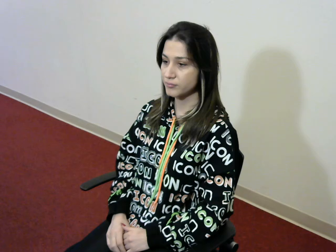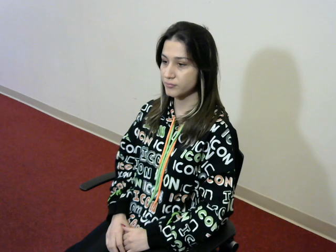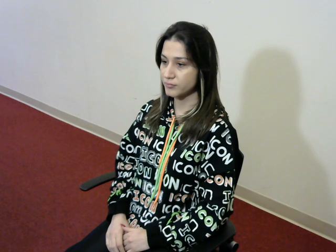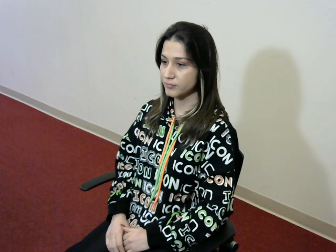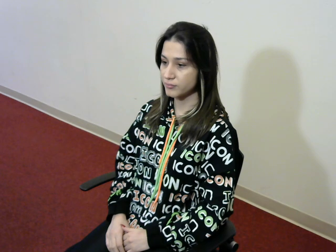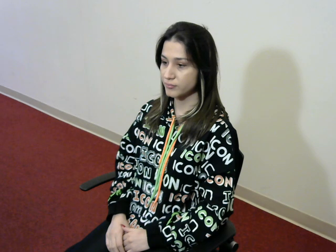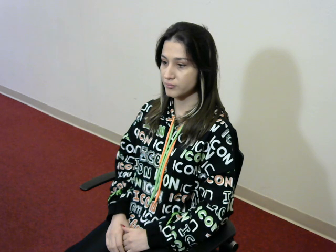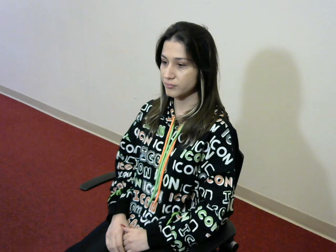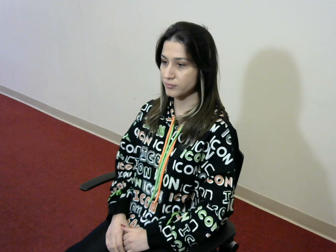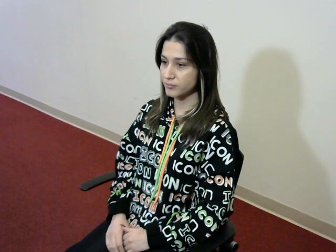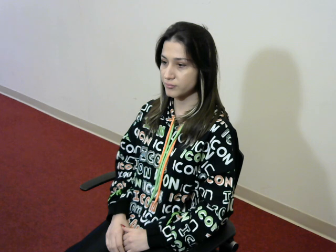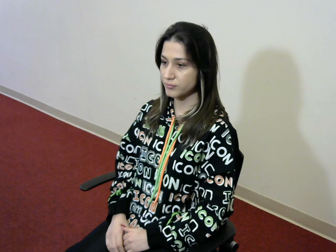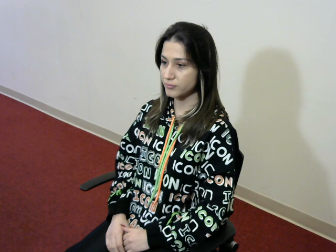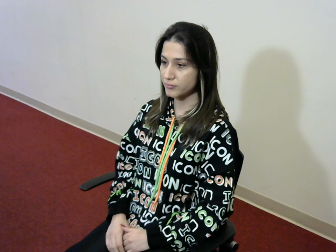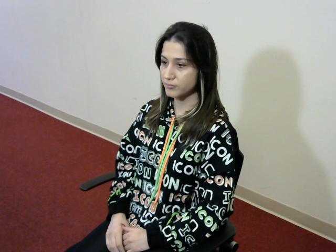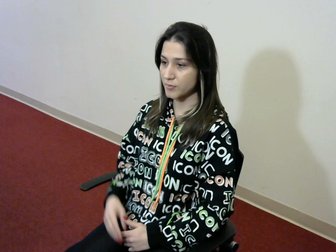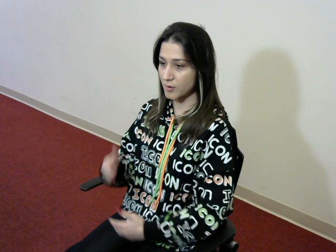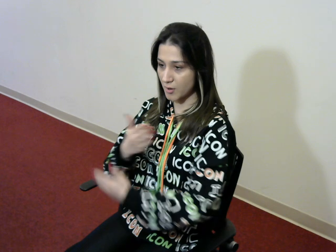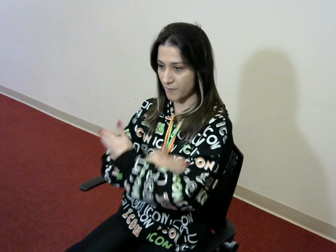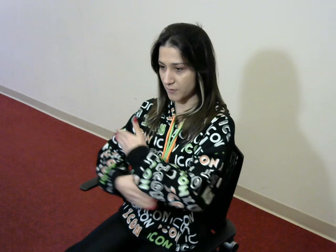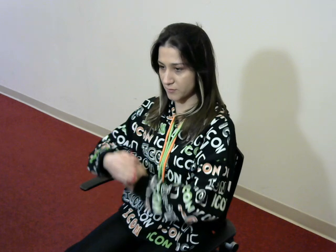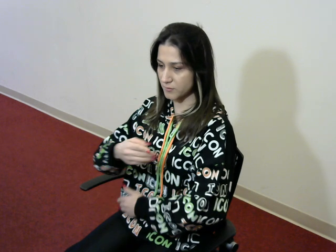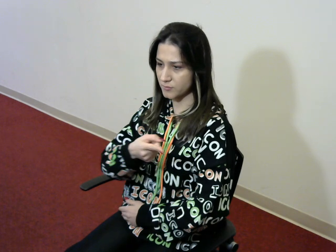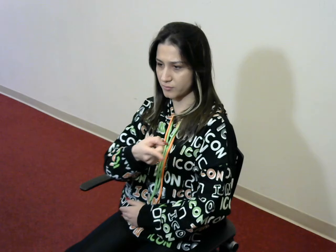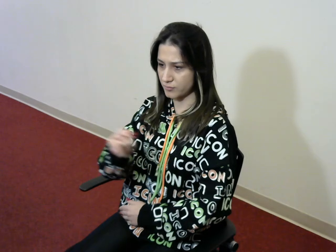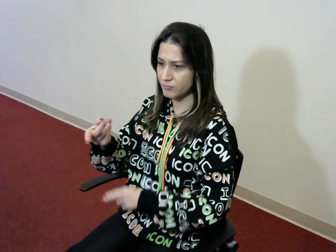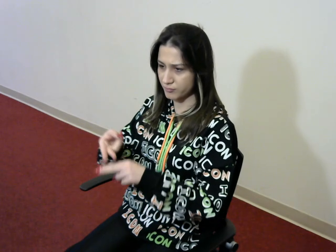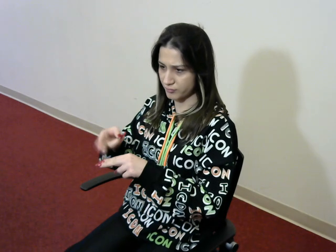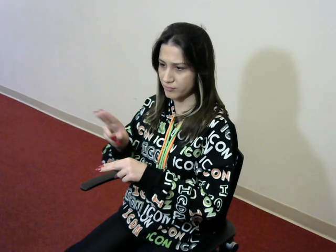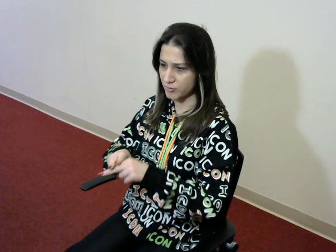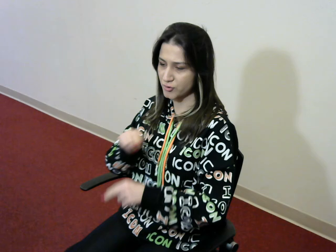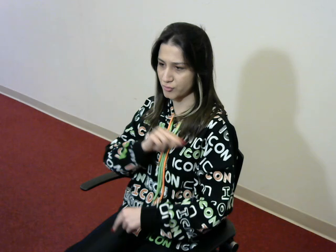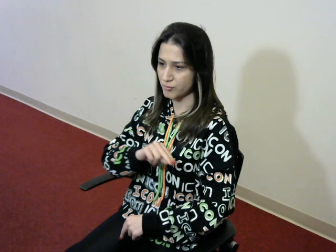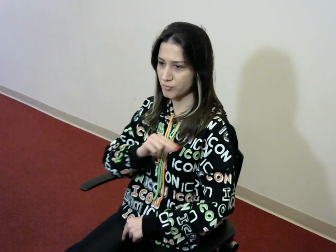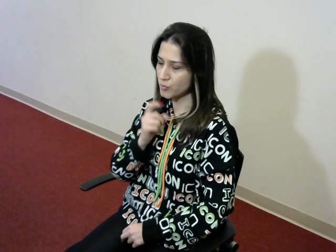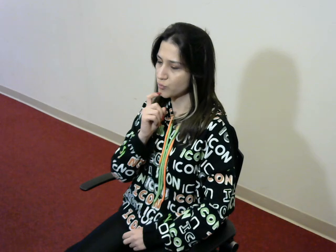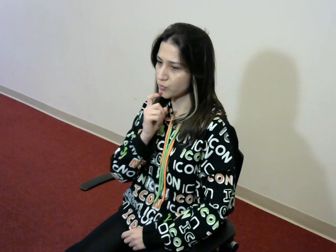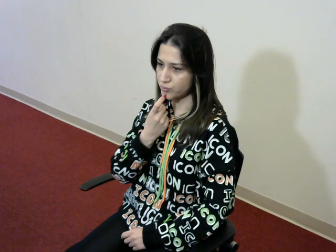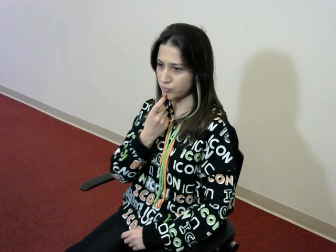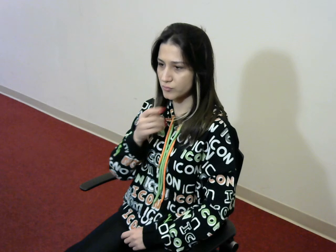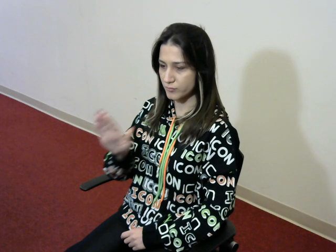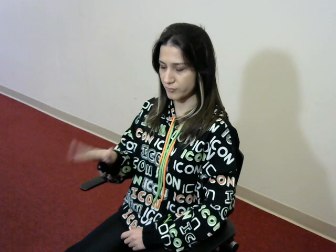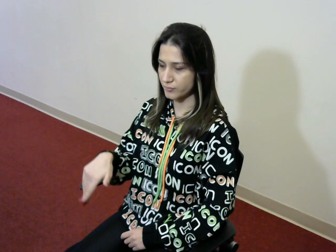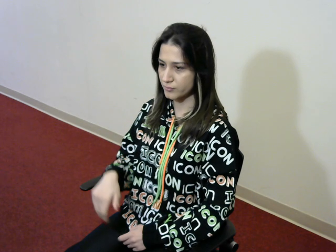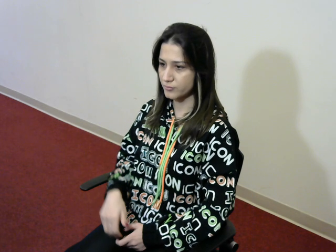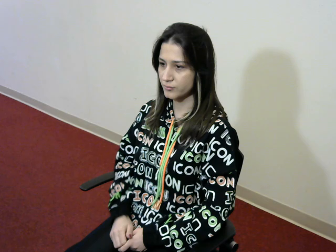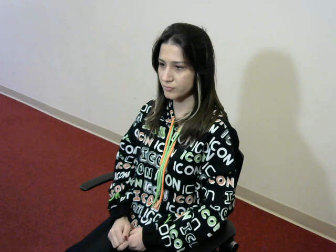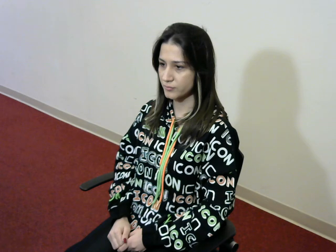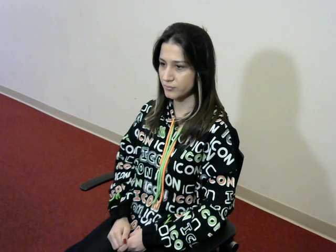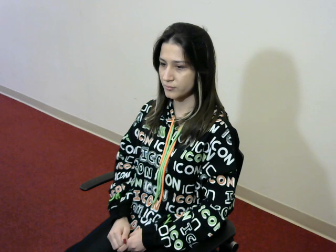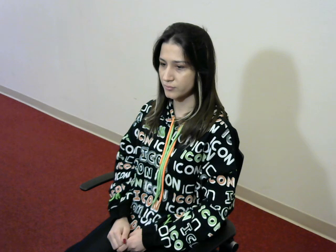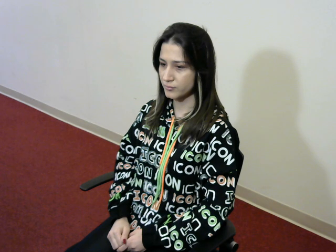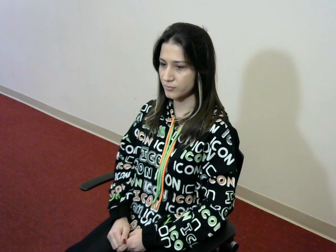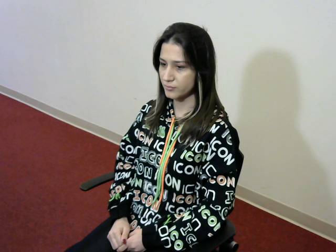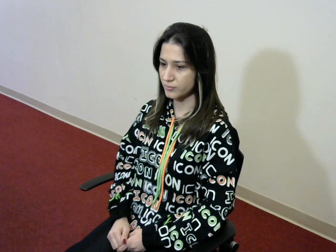Əlilliyi olanlar üçün iş çətin olur